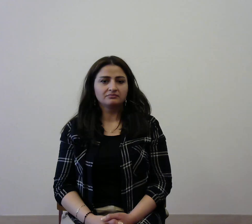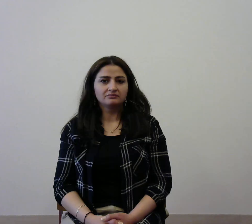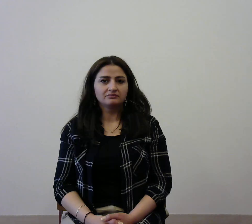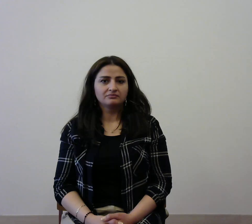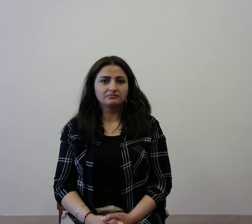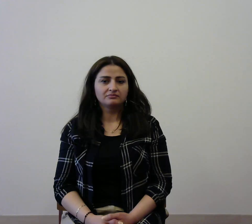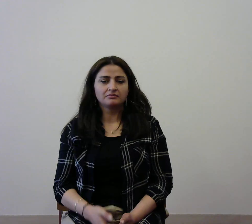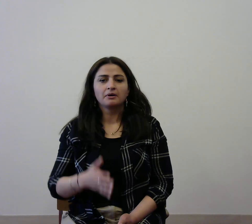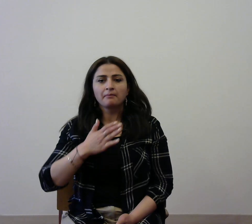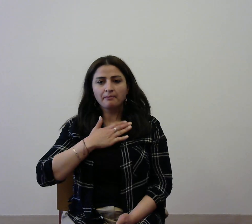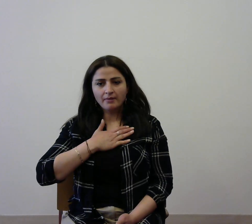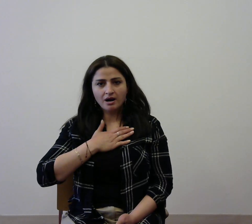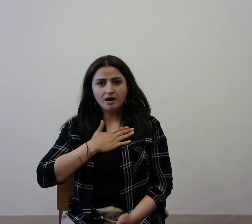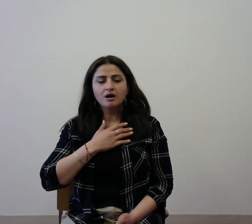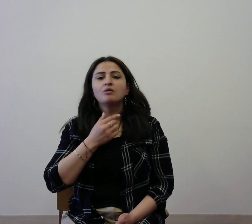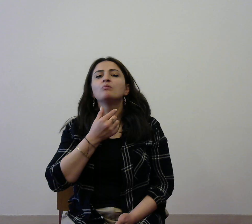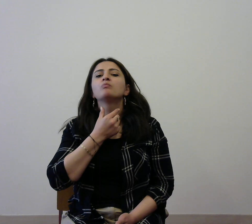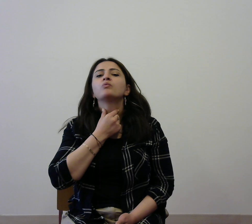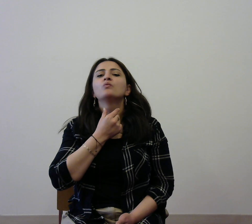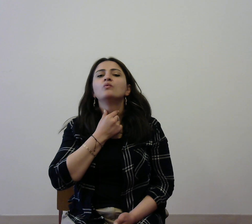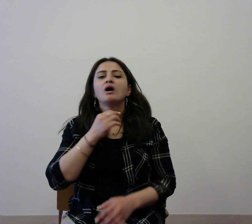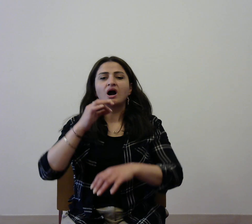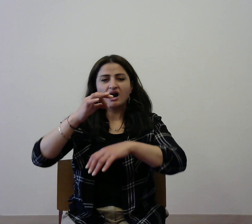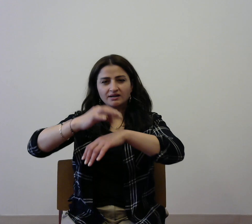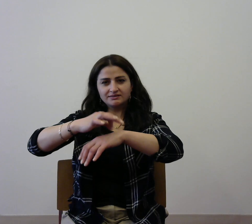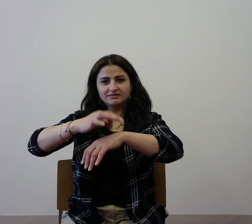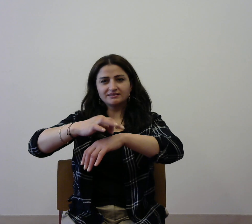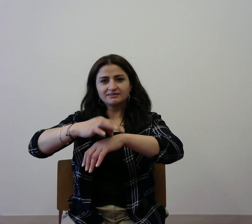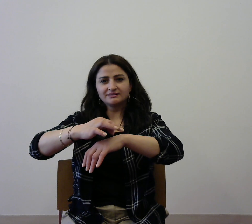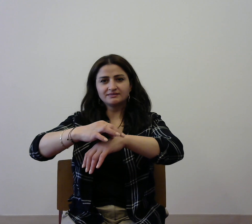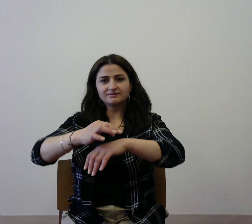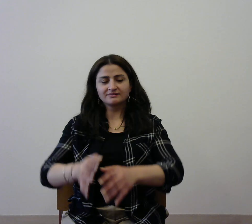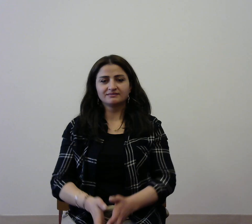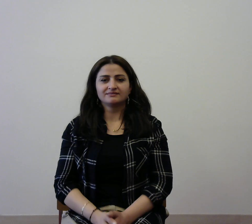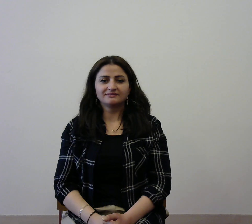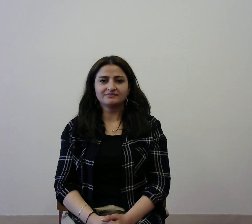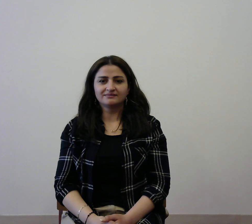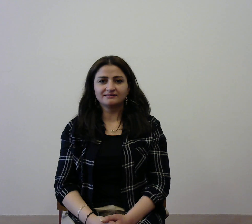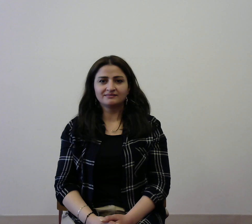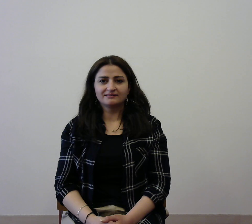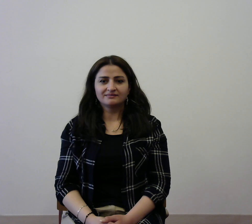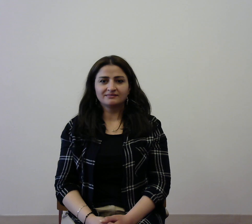Mənim boğazım ağrıyır